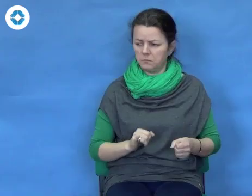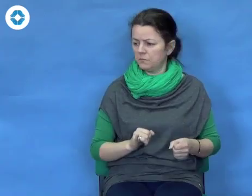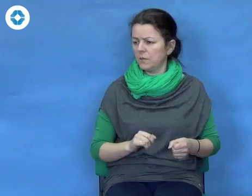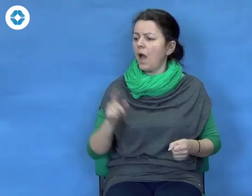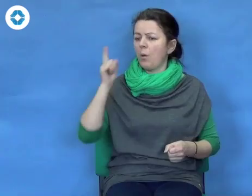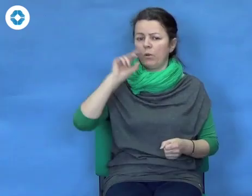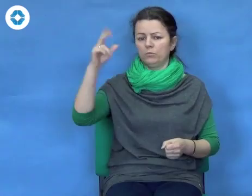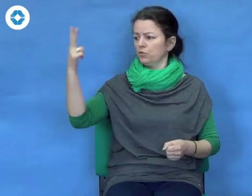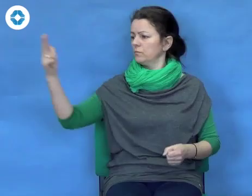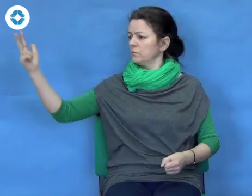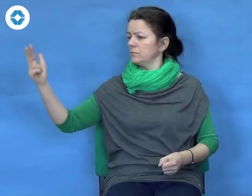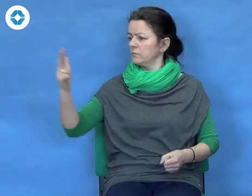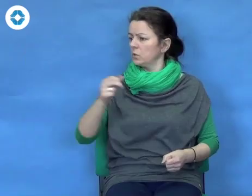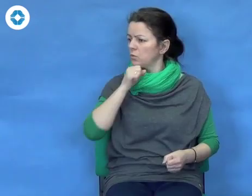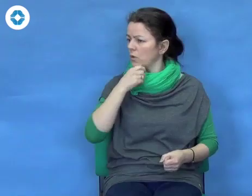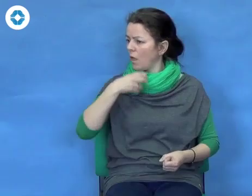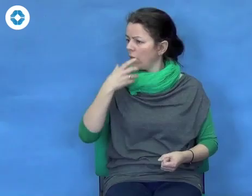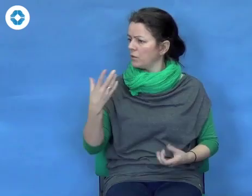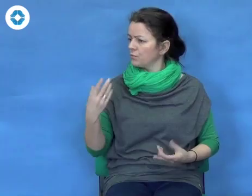Akurat przechodziło trzech chłopców jedzących gruszki.